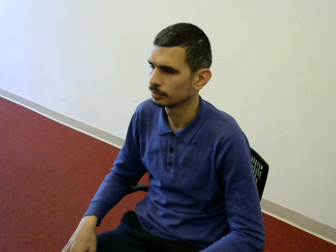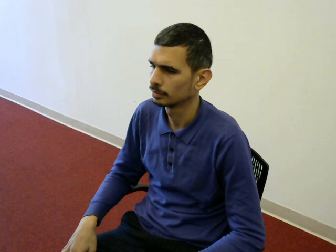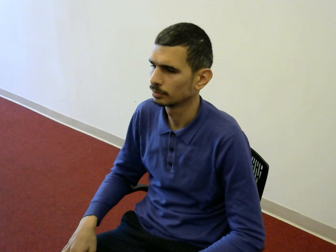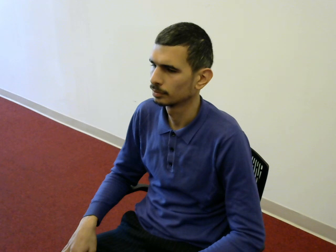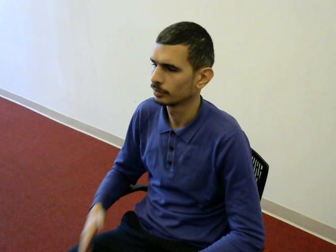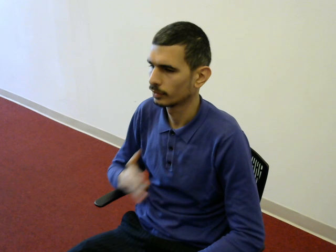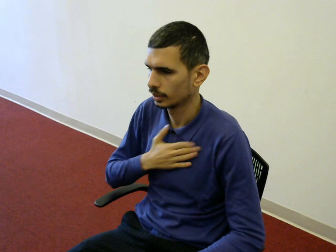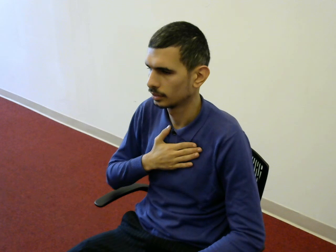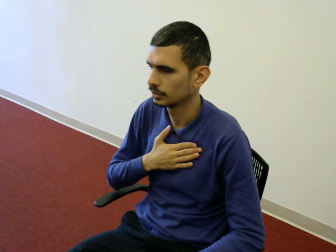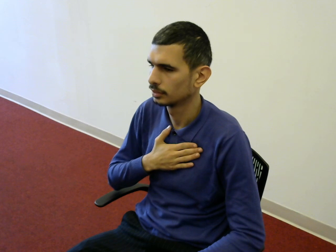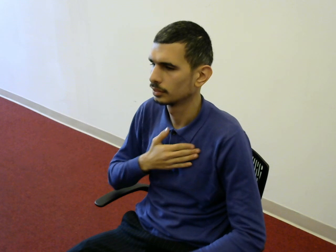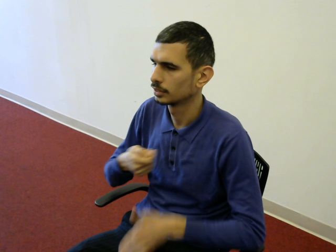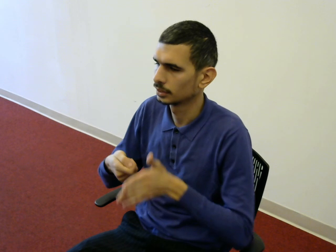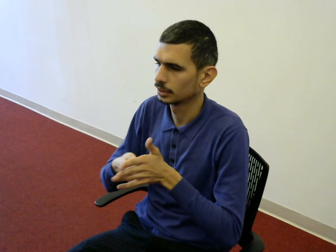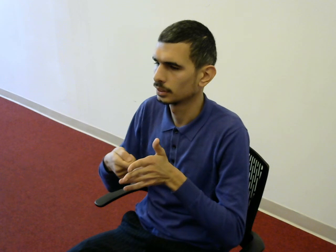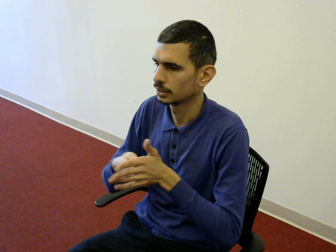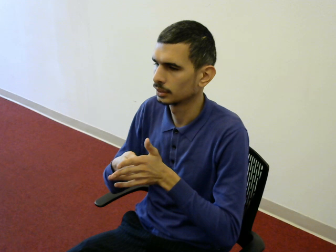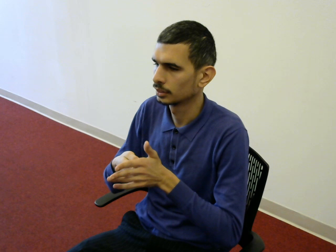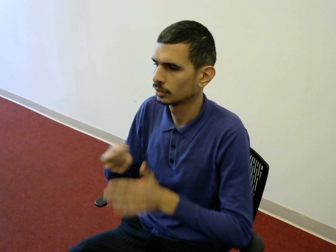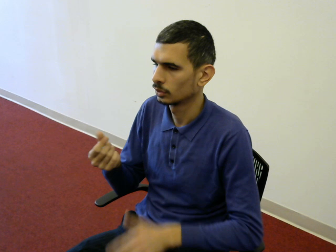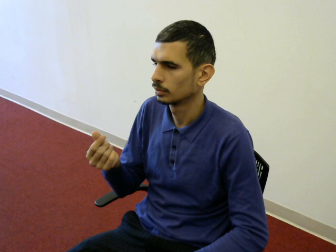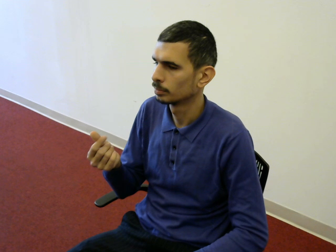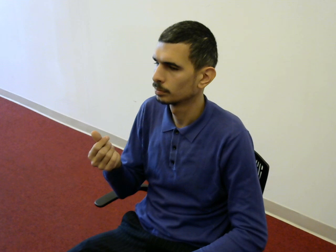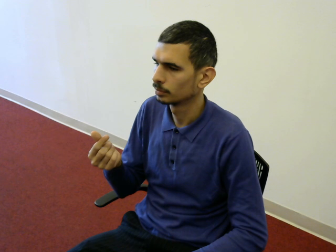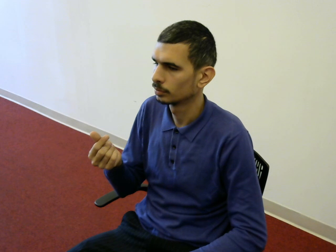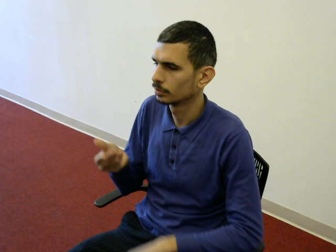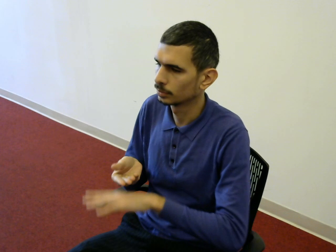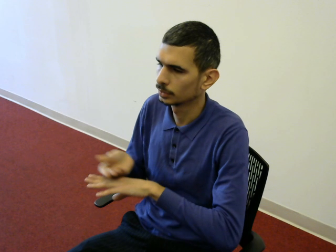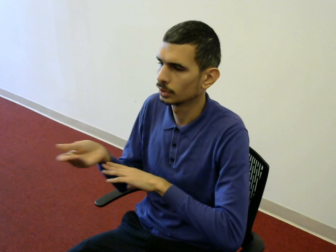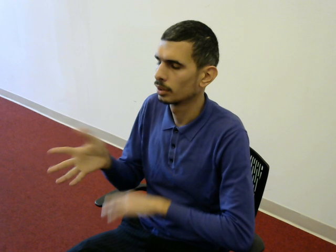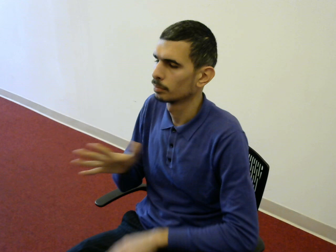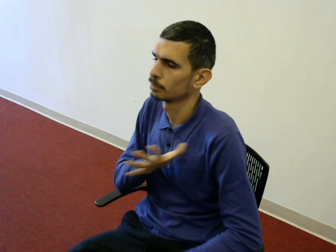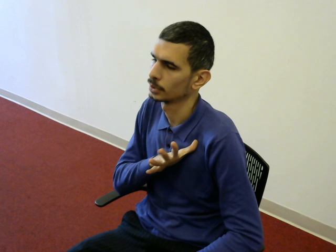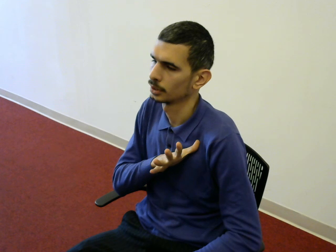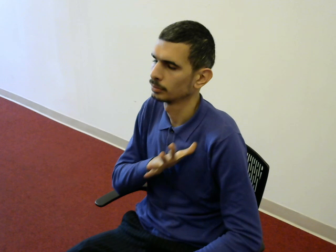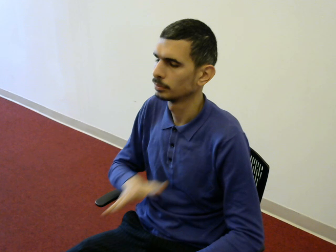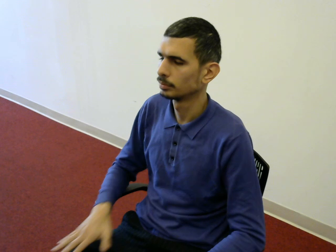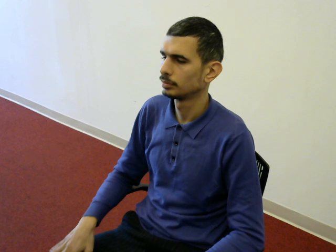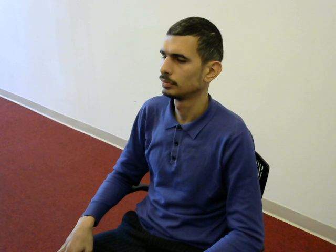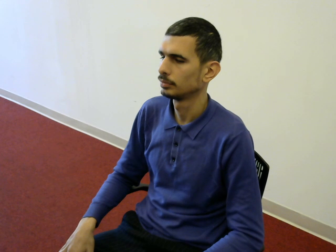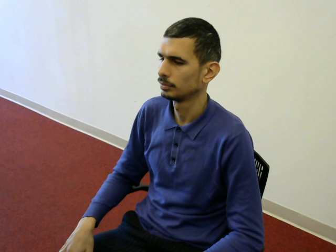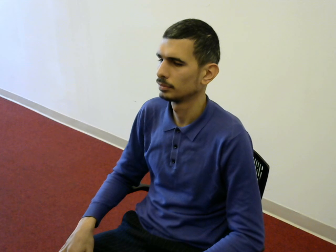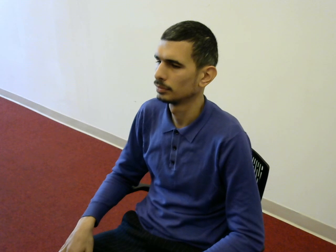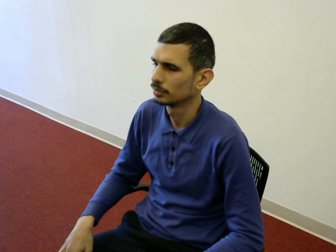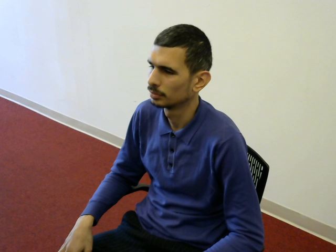Mən biletlərin pulunu ödəmişəm